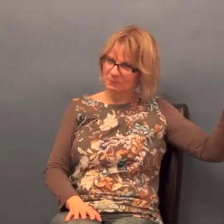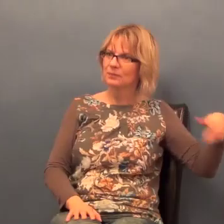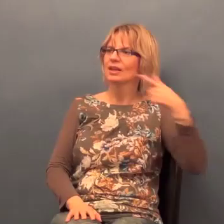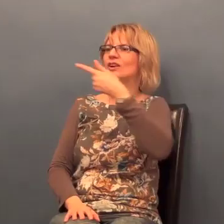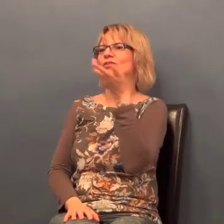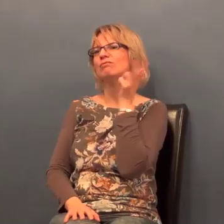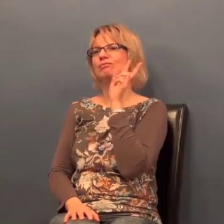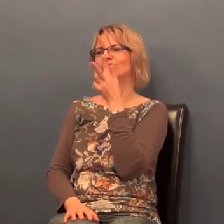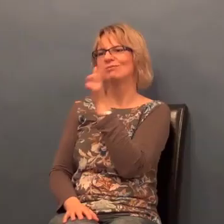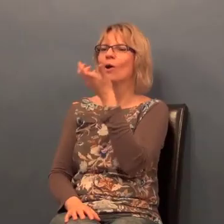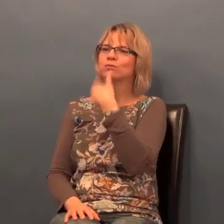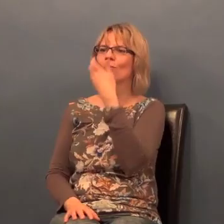Chłopcy odchodzą, jedząc gruszki.